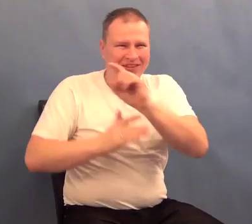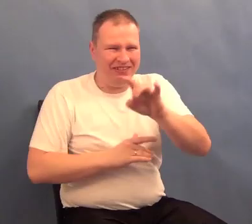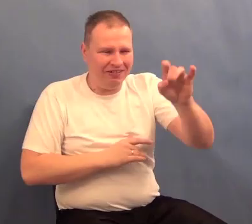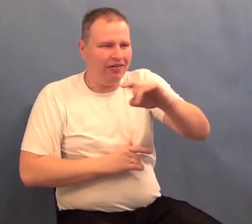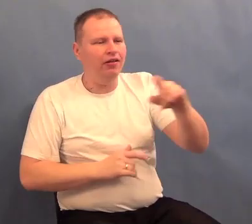Pobiegł dalej.